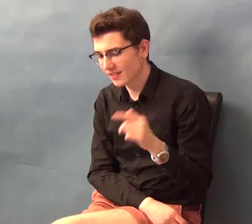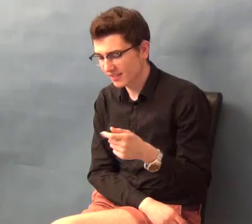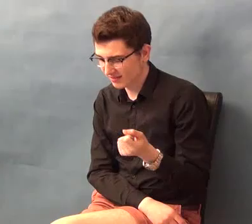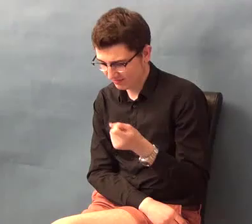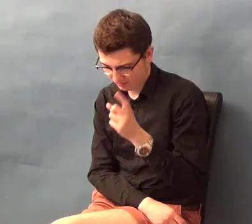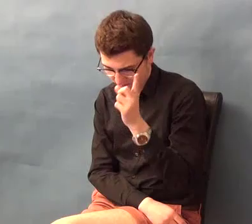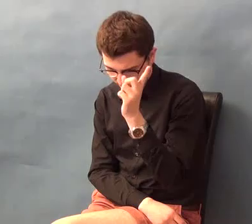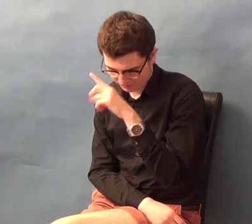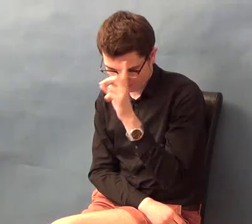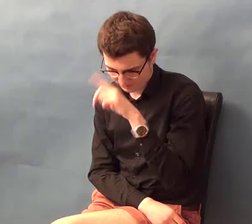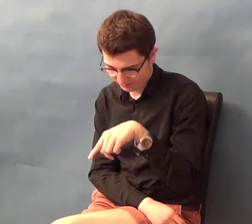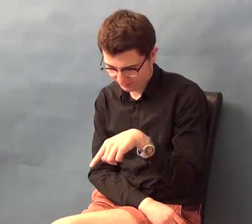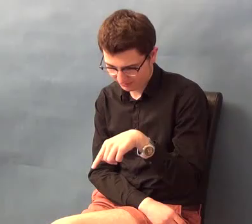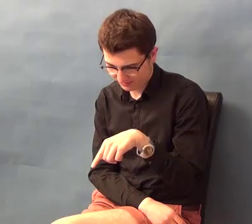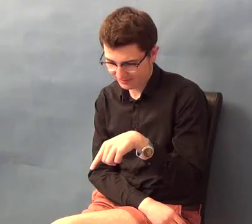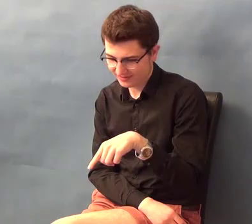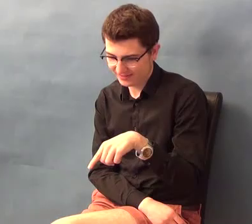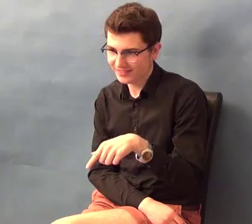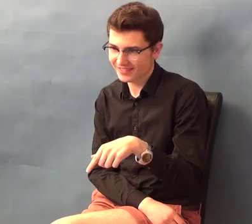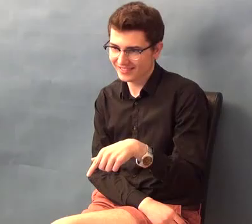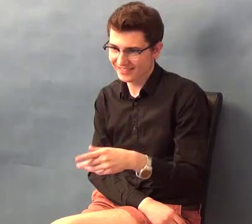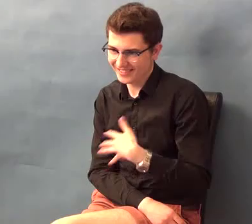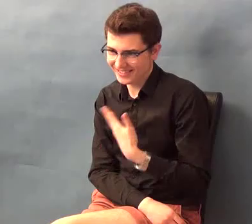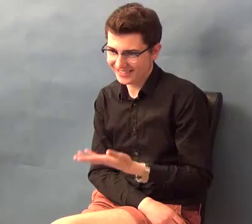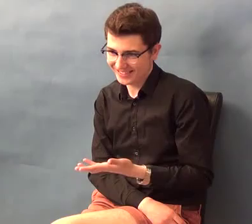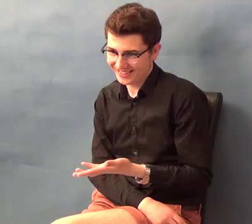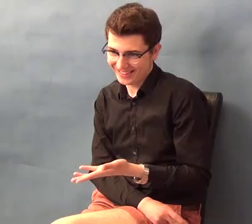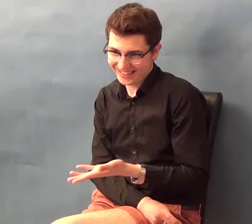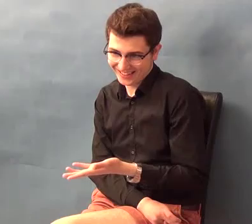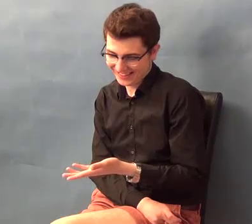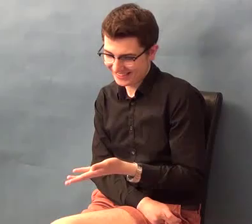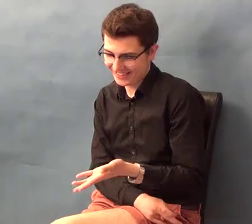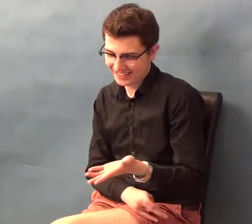To jest przecież byle co.